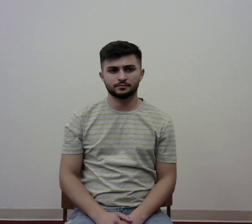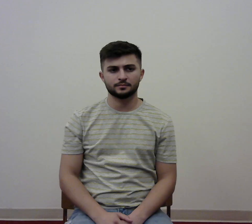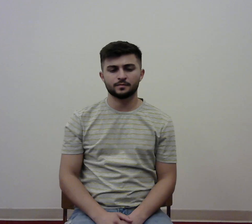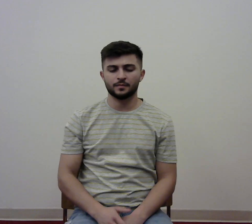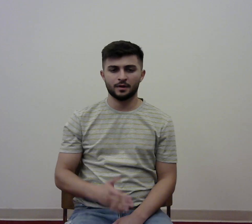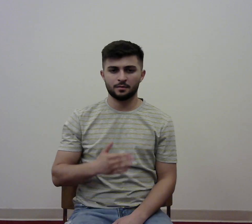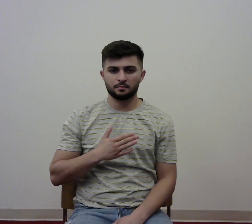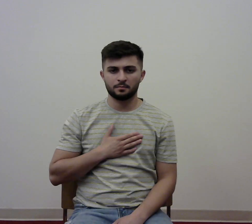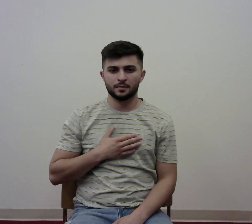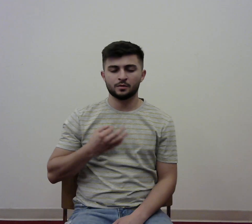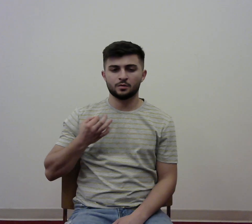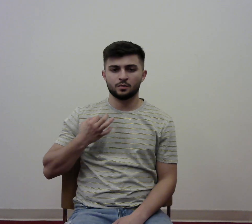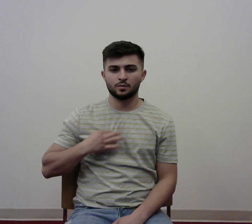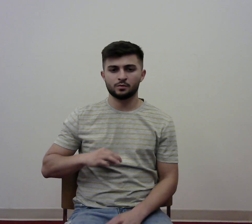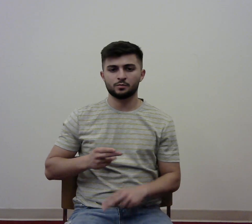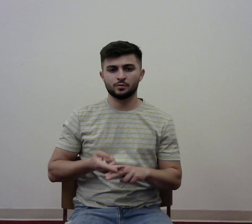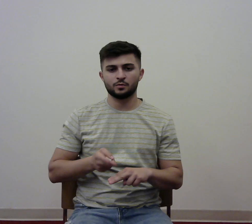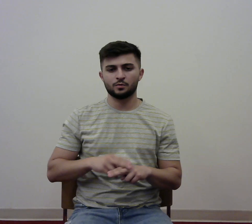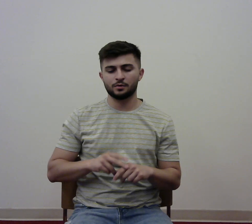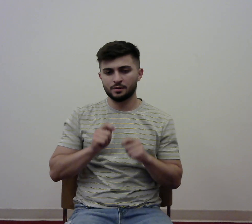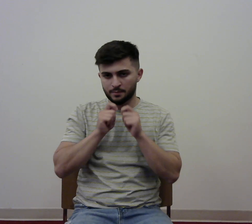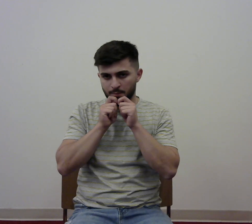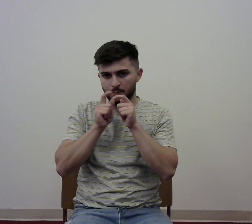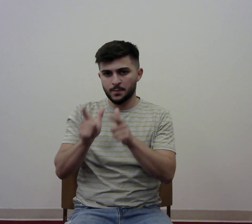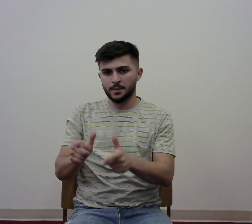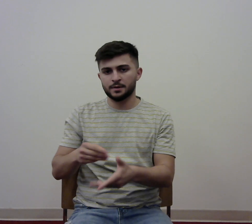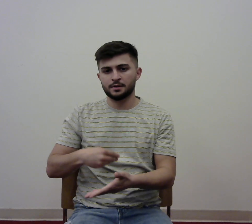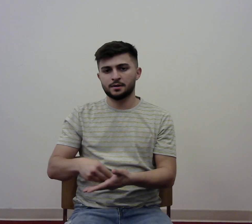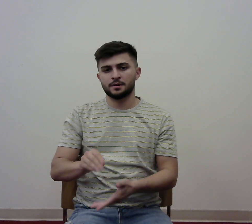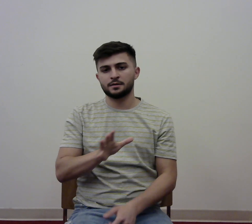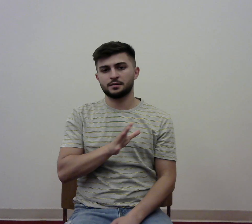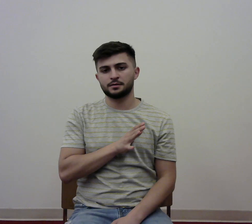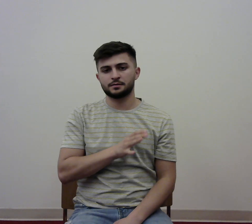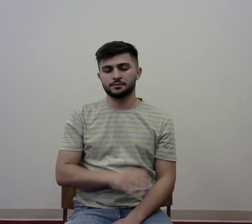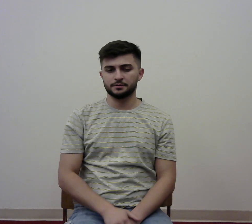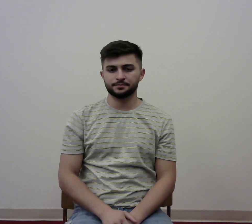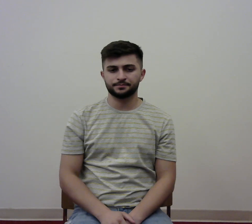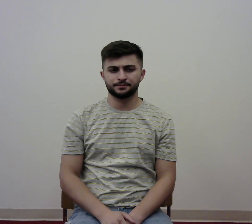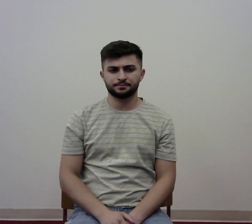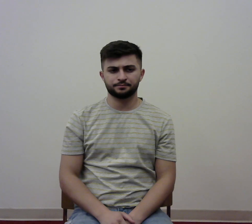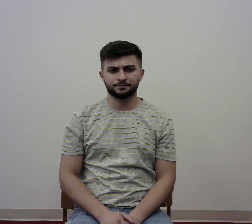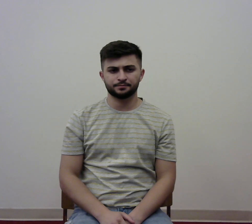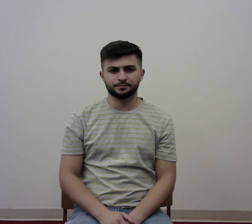Mən oğlum üçün hədiyyə almışam